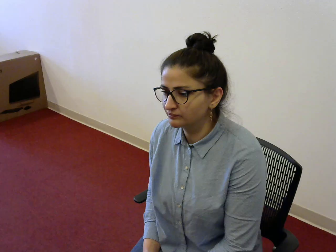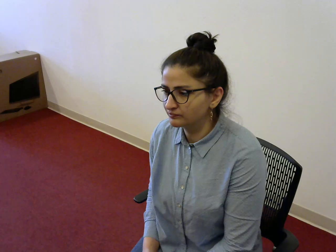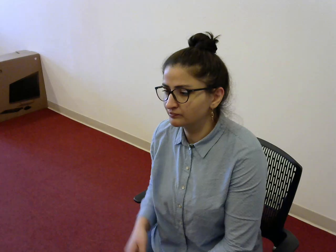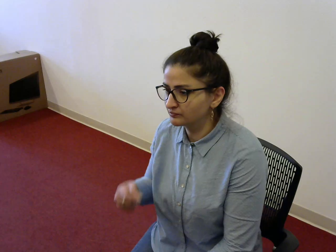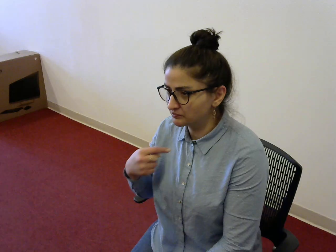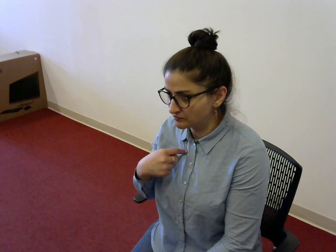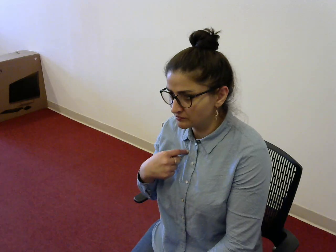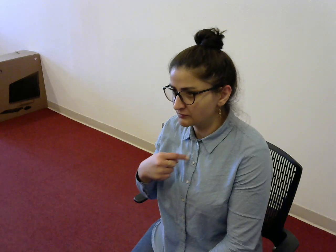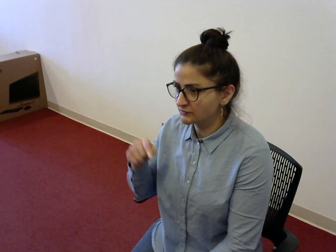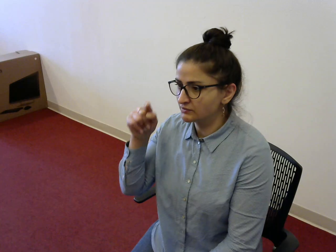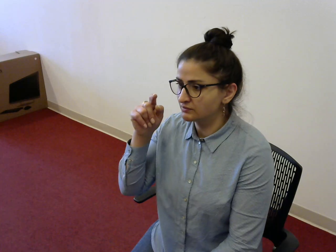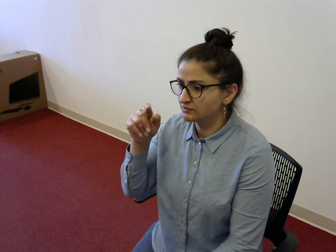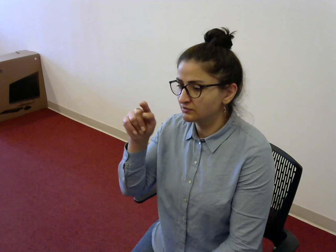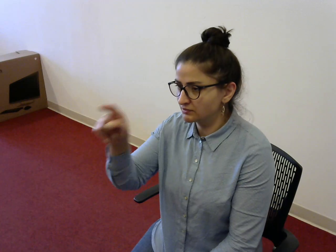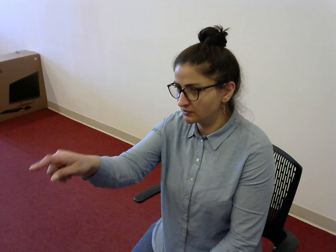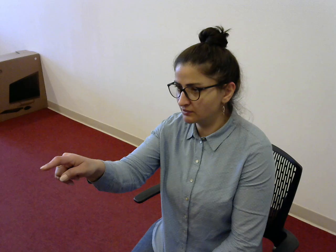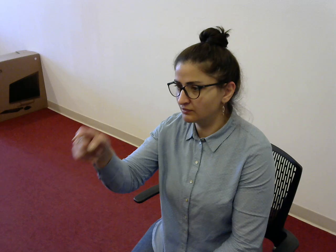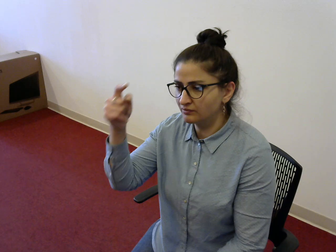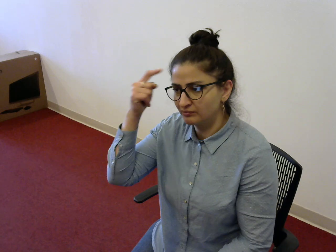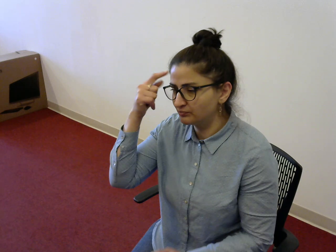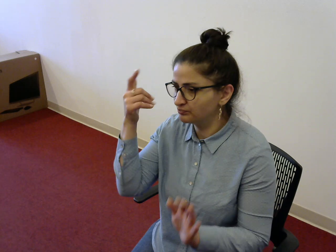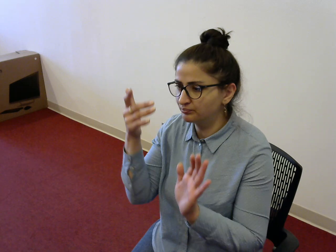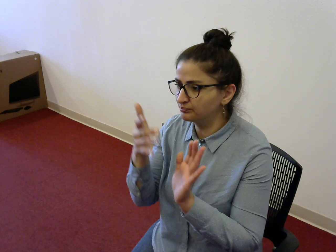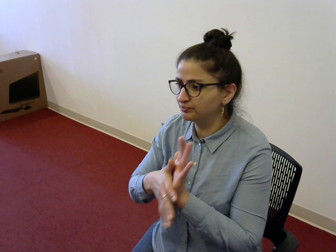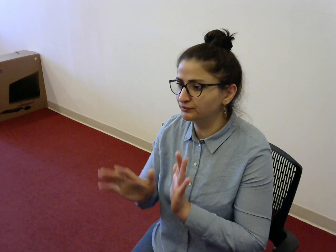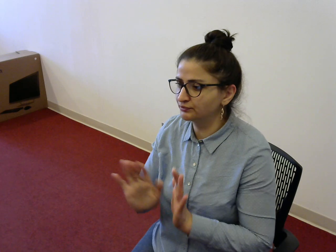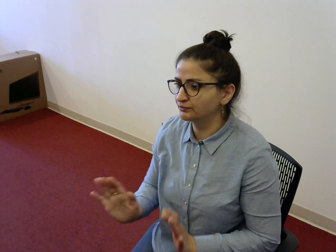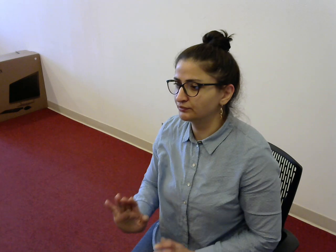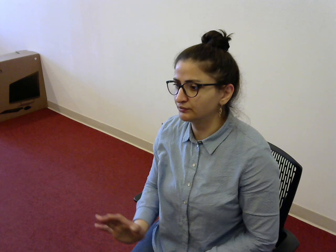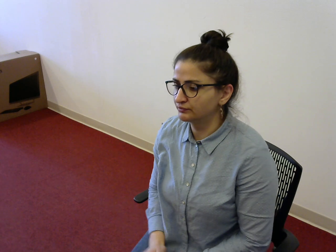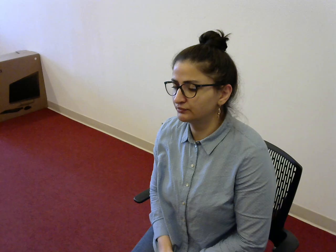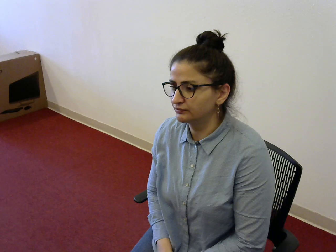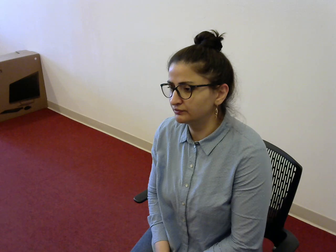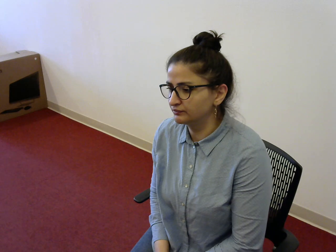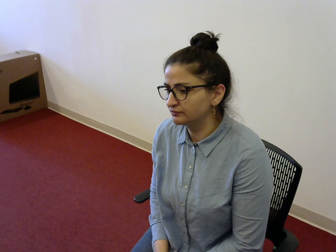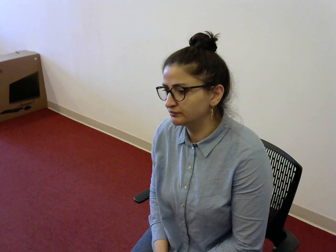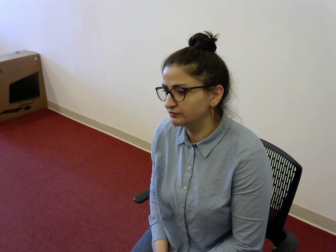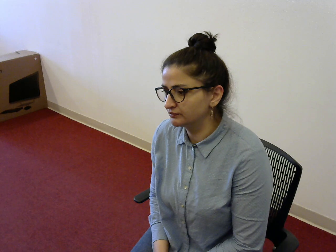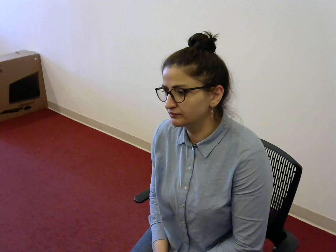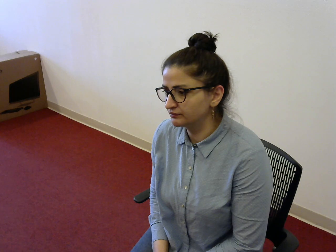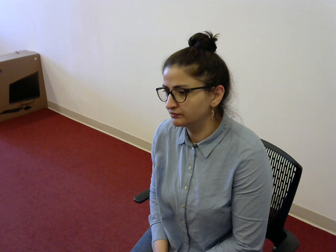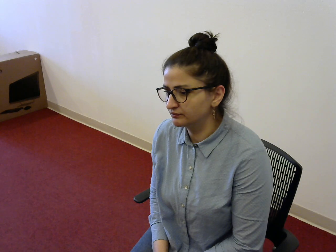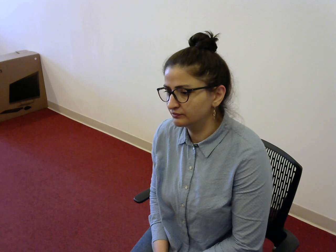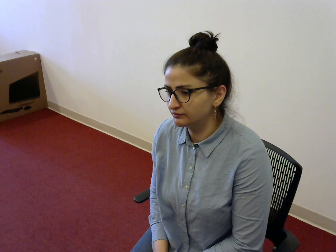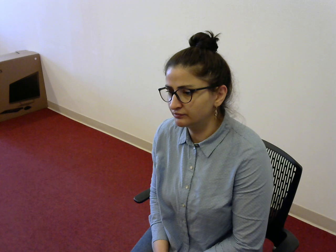Mən sizi başa düşmürəm